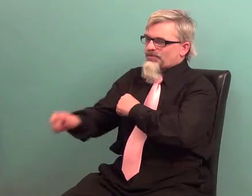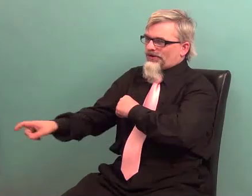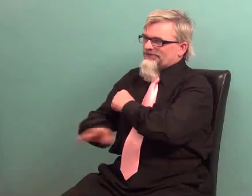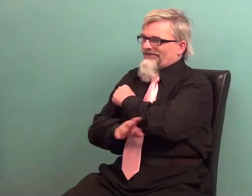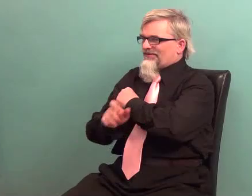Płot.